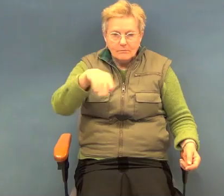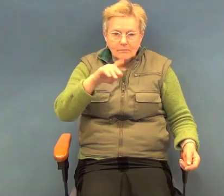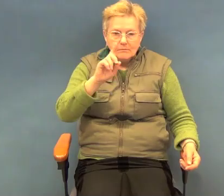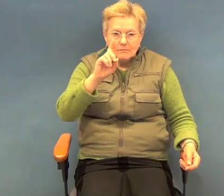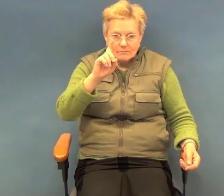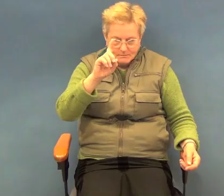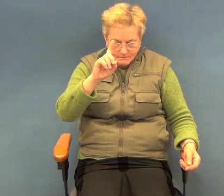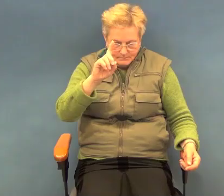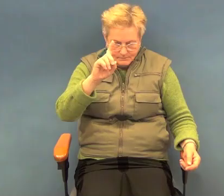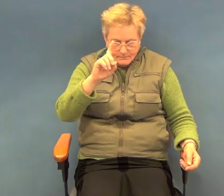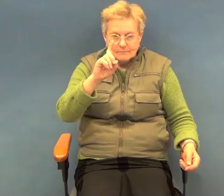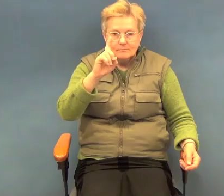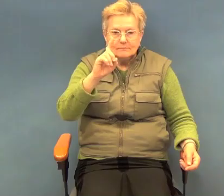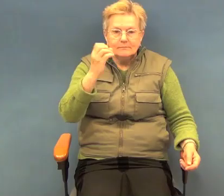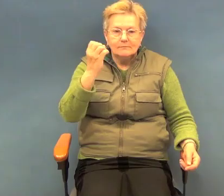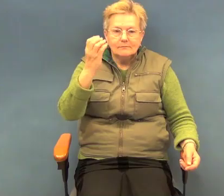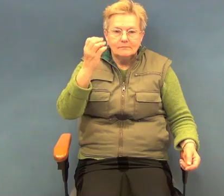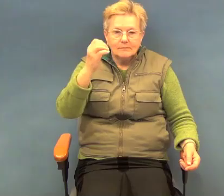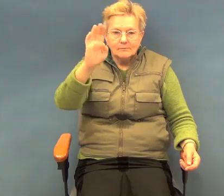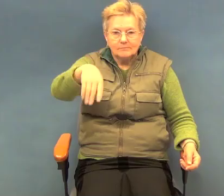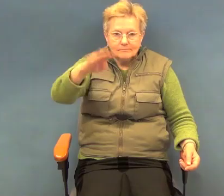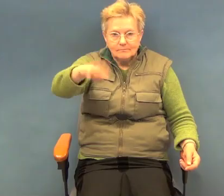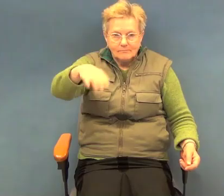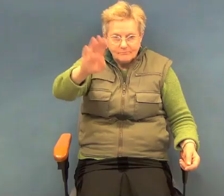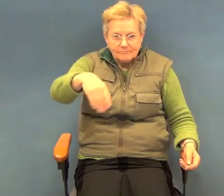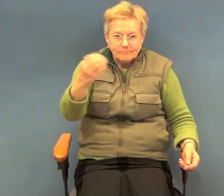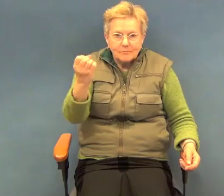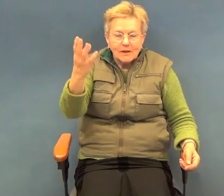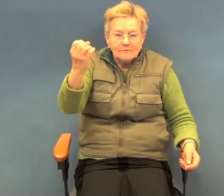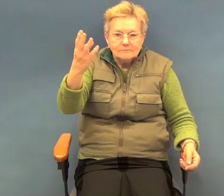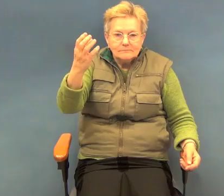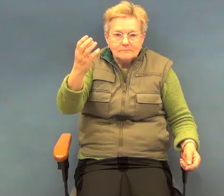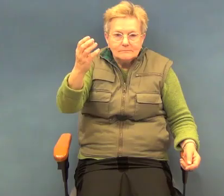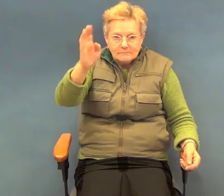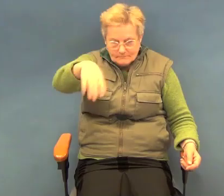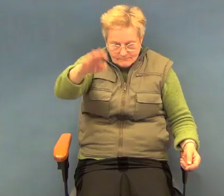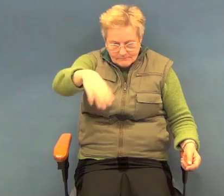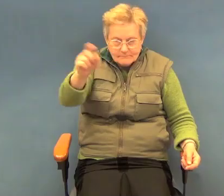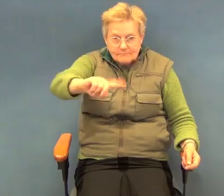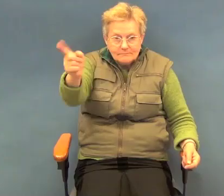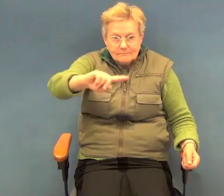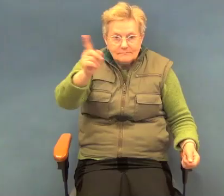Pociąg, spójrz na mnie...Pociąg... spójrz na mnie, nie, nie.